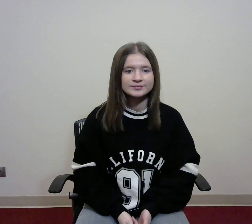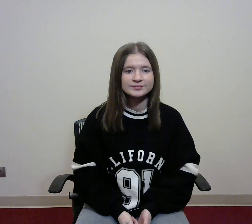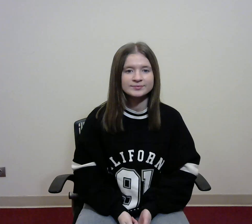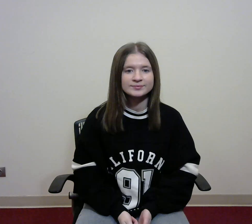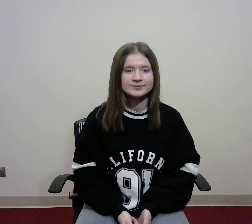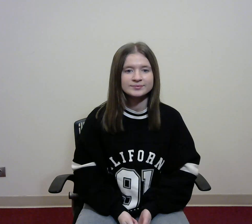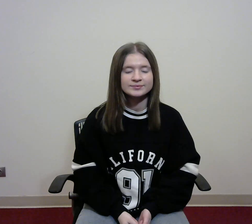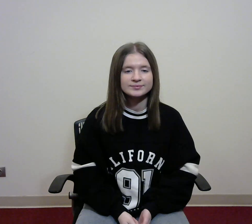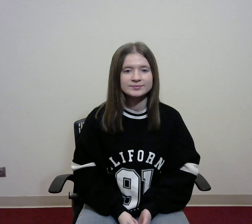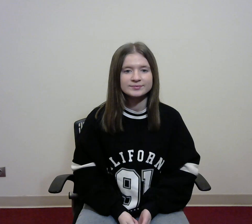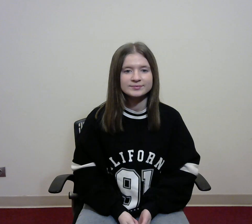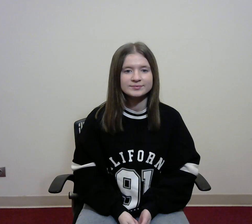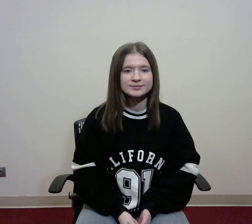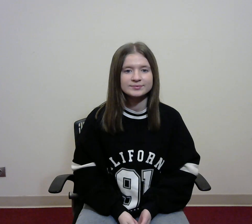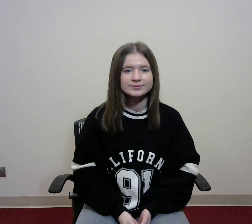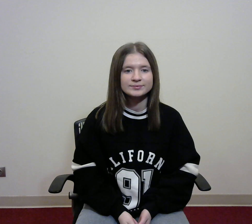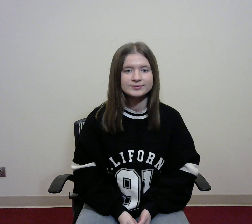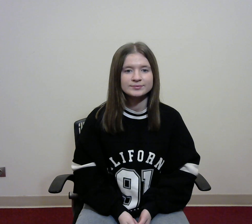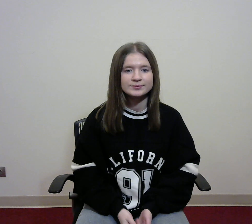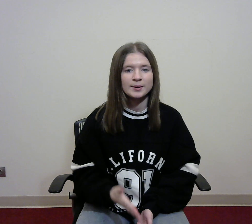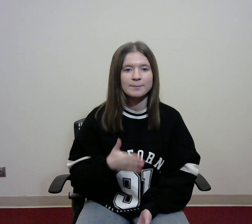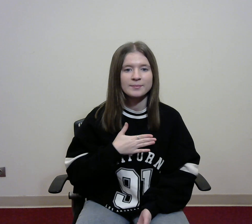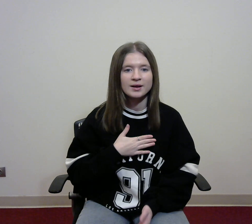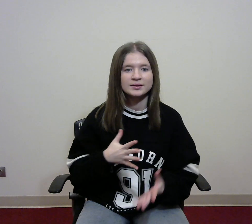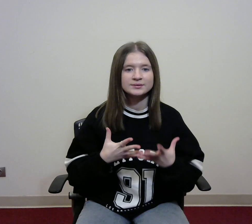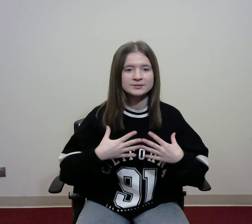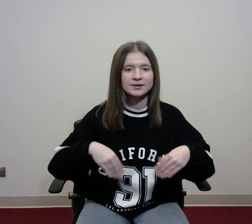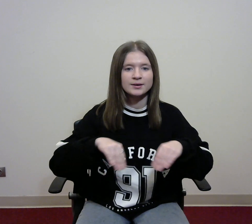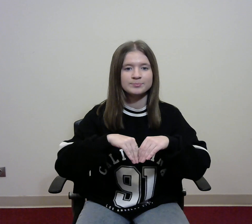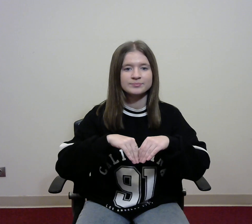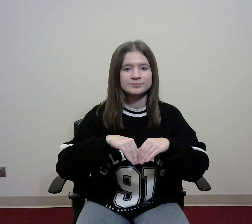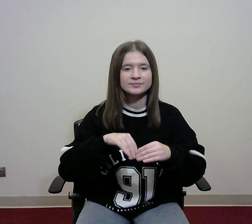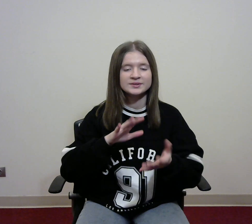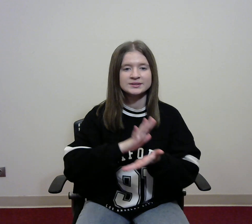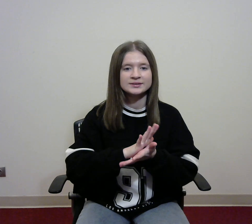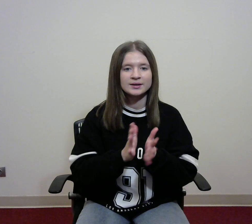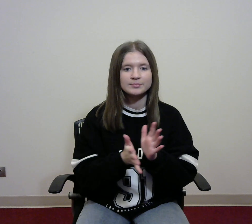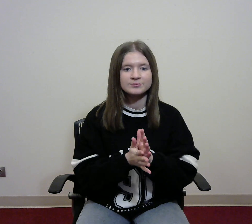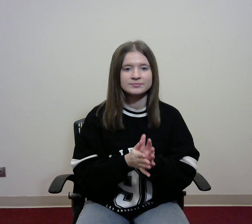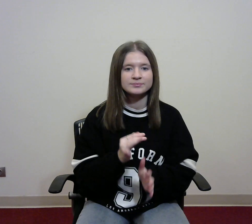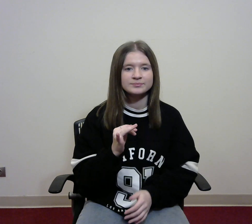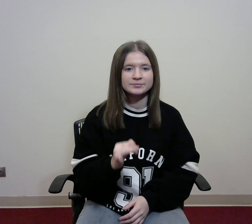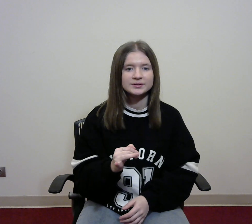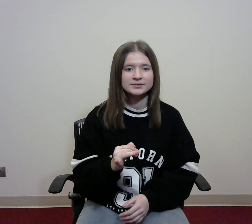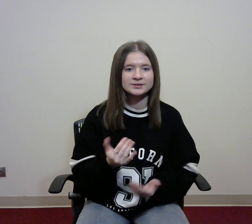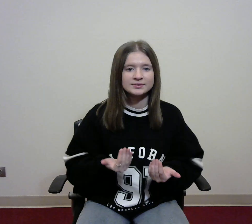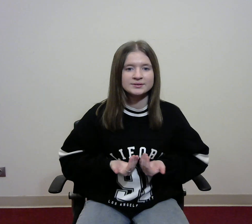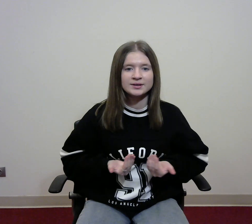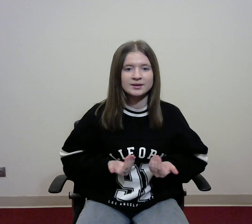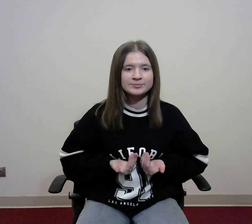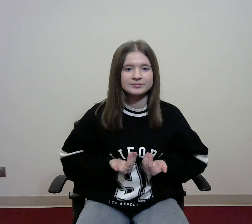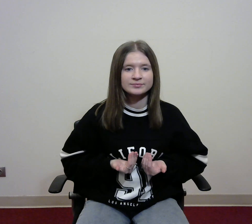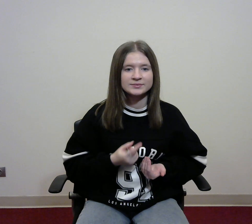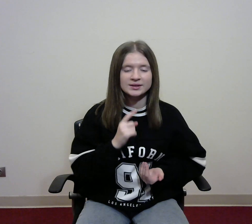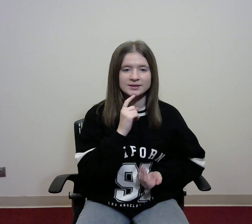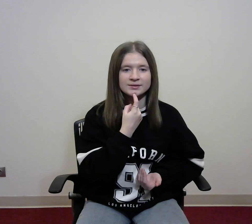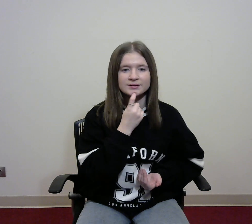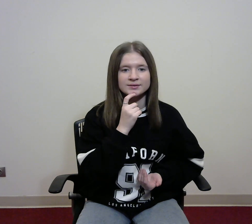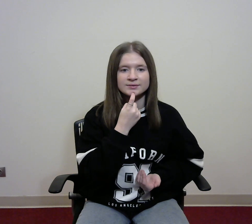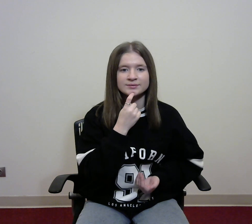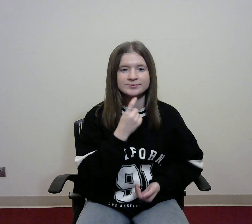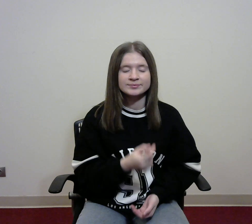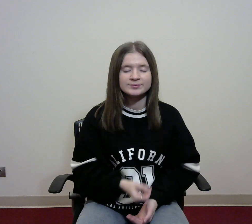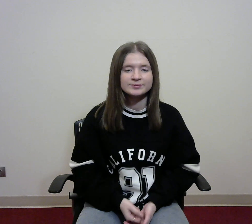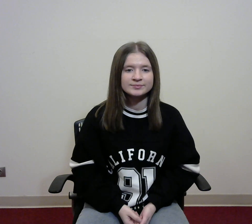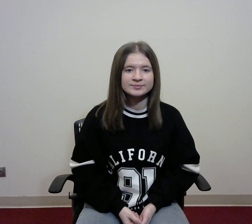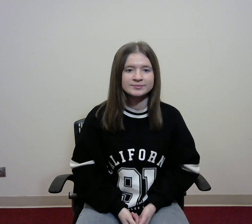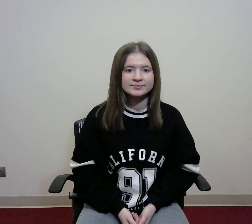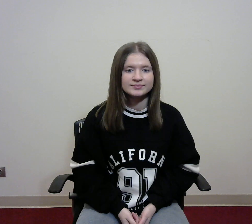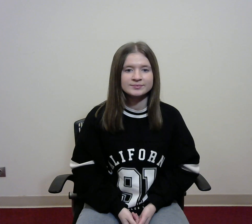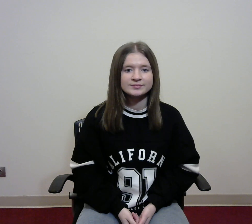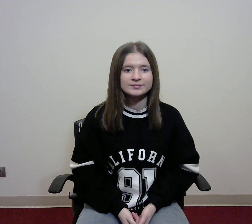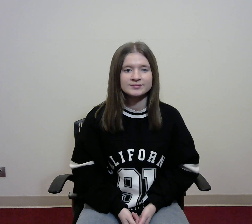Mənim ailəmin vəziyyəti yaxşı deyil, yaşamaq çətindir